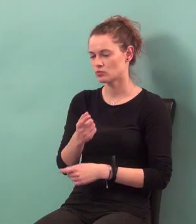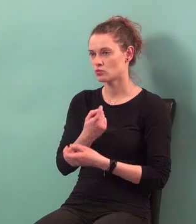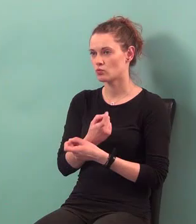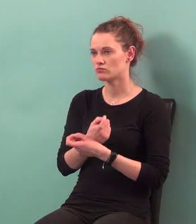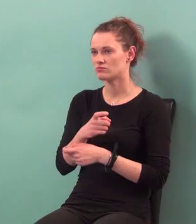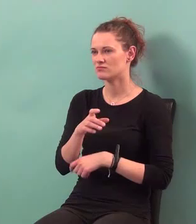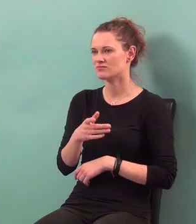Trucizna.